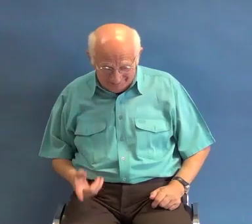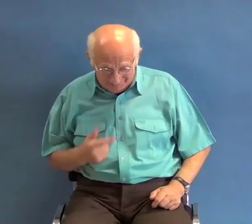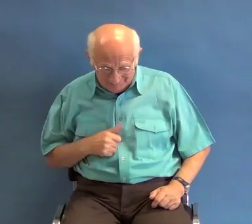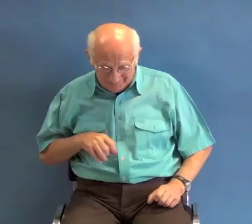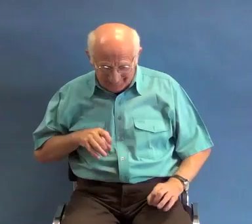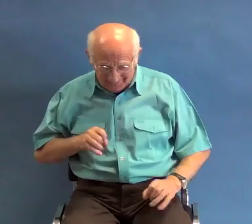Biega.